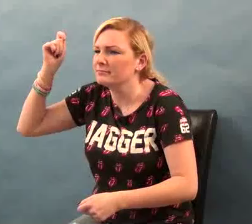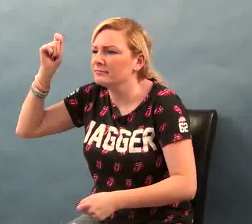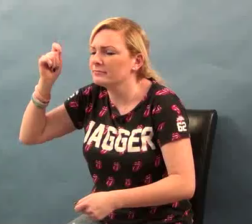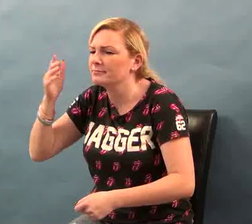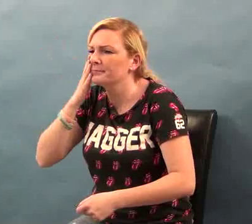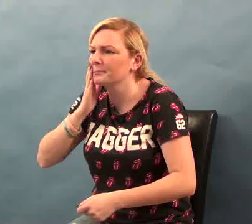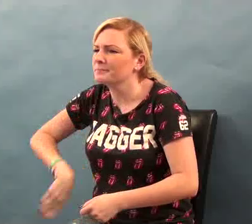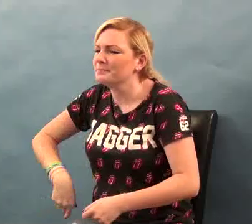Policjant wyciera twarz.